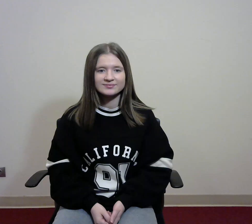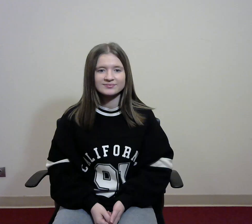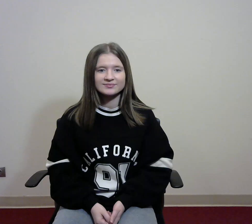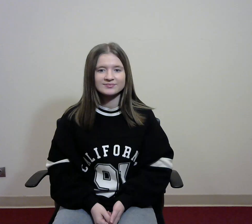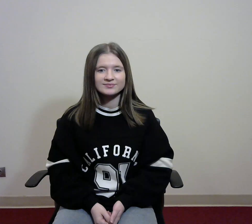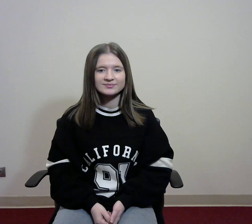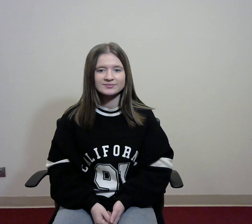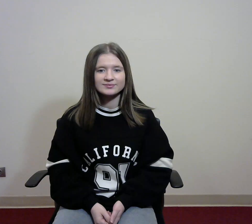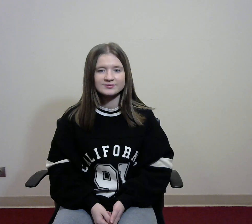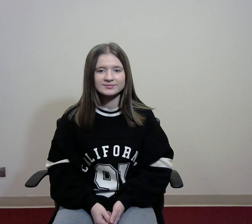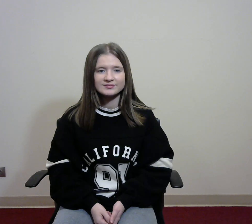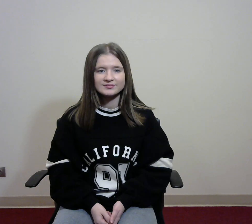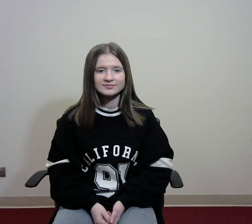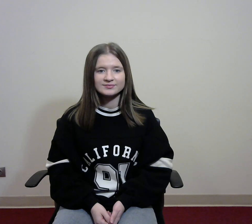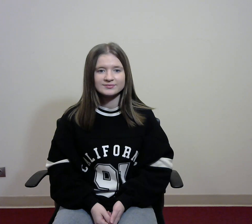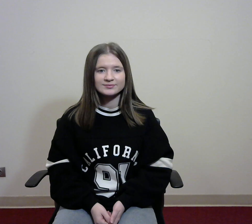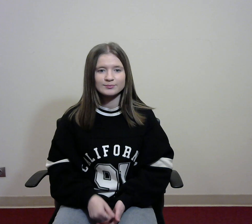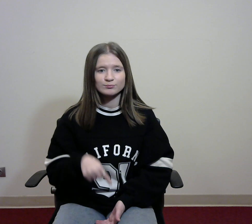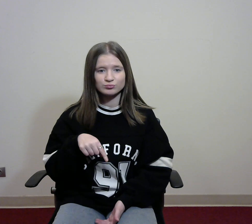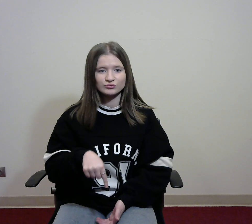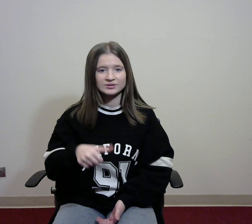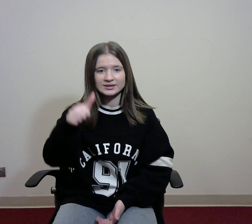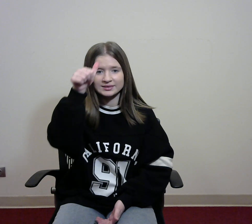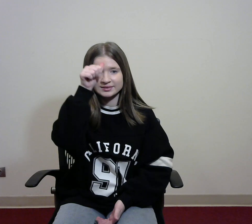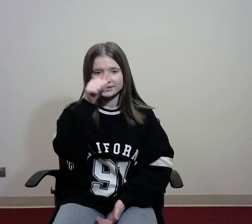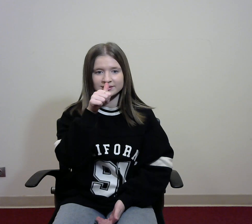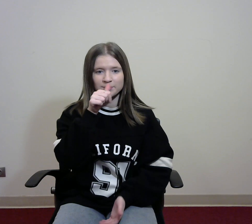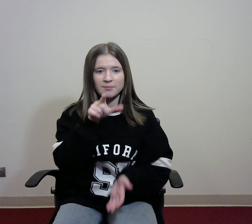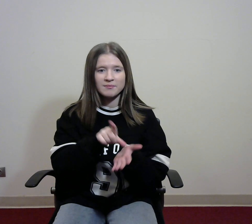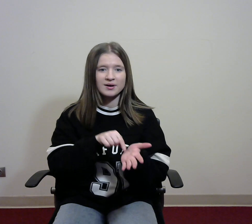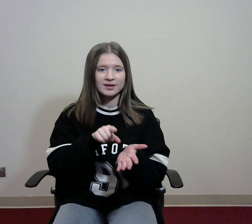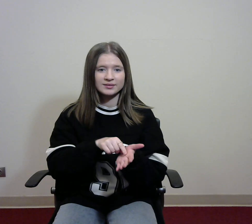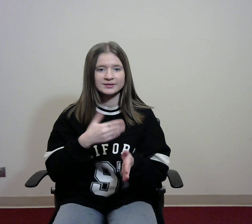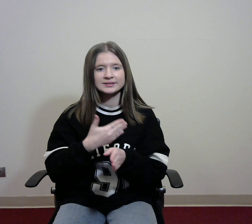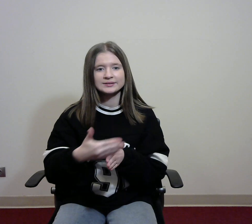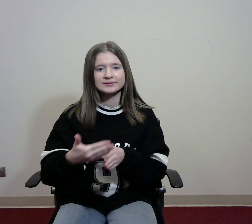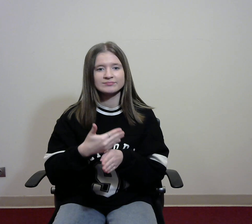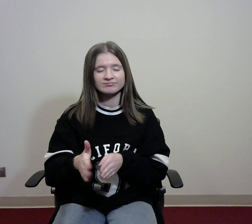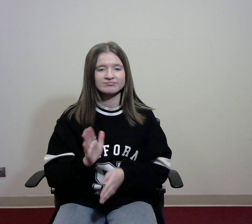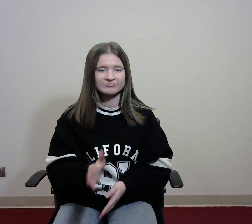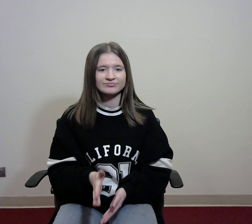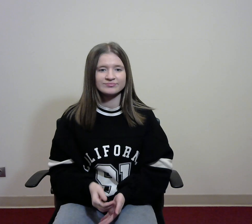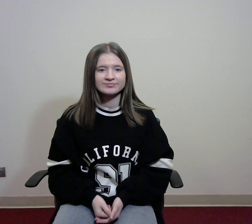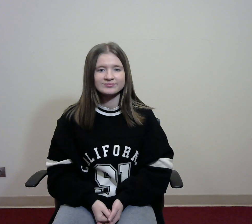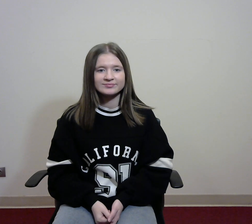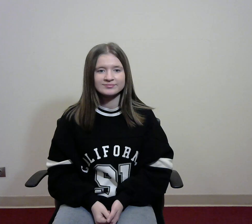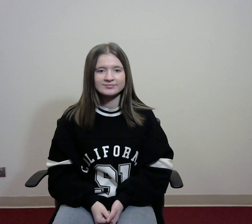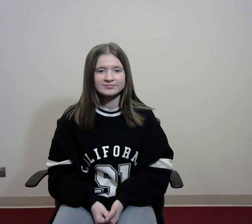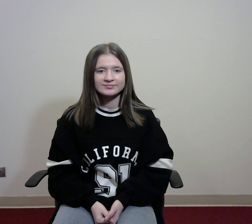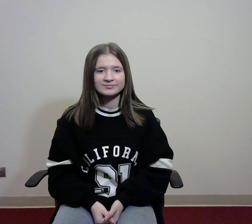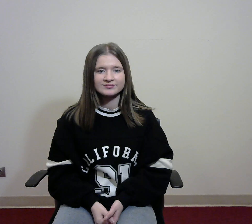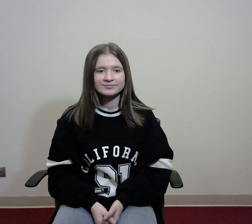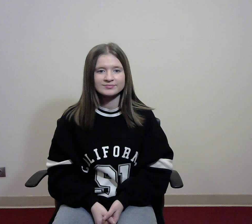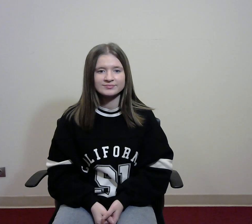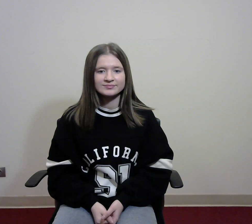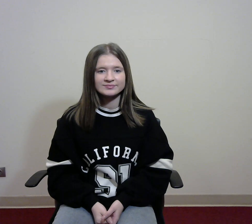Bu ay pensiyalar gecikəcək